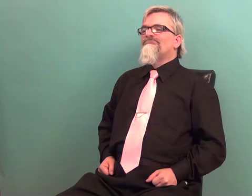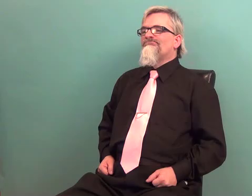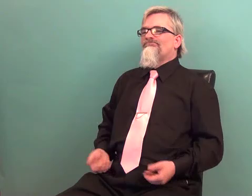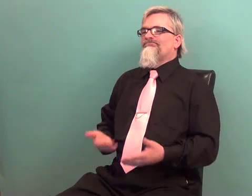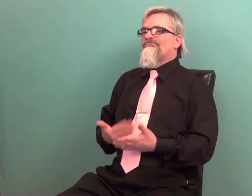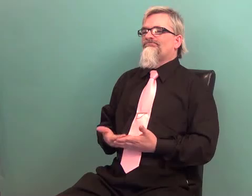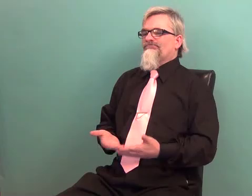Dlaczego?